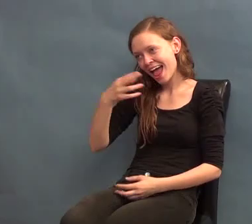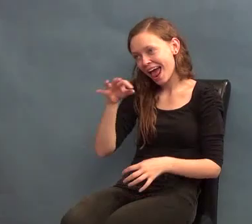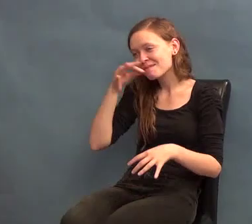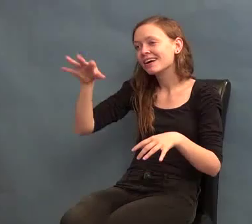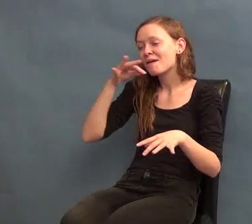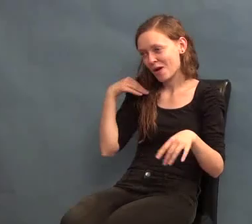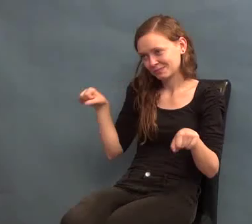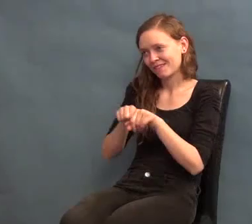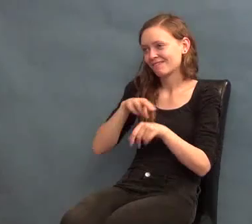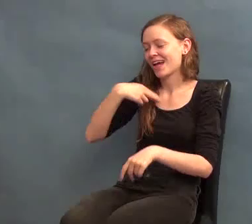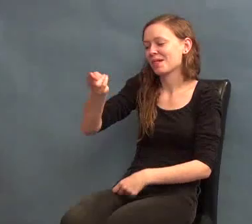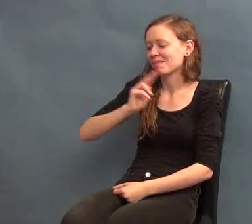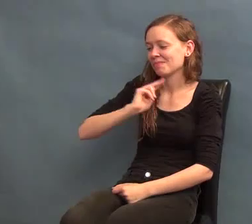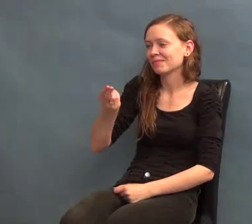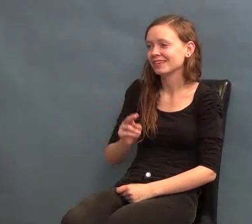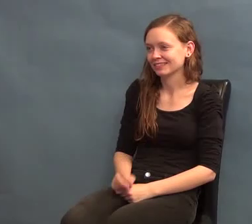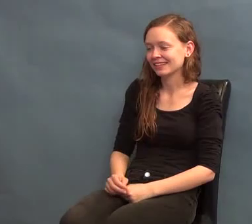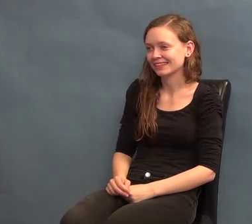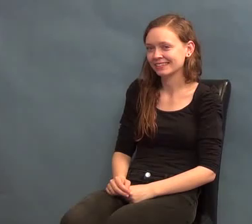Sprawiedliwie by było, gdybyśmy się zamieniali.